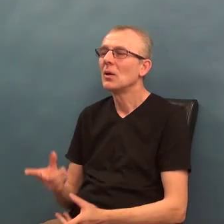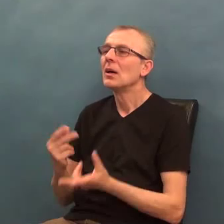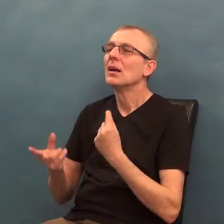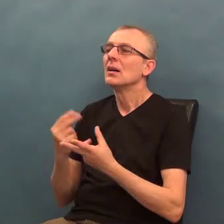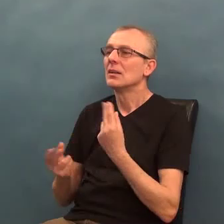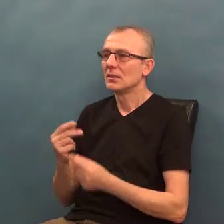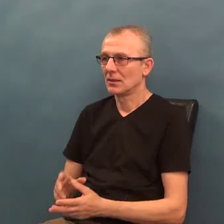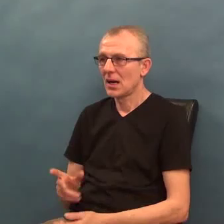Mleko.